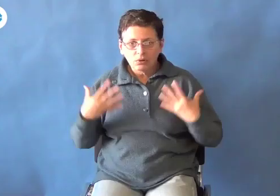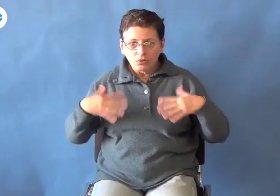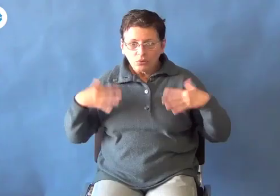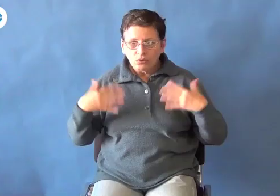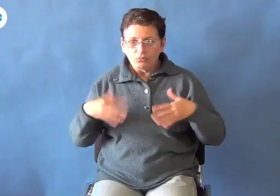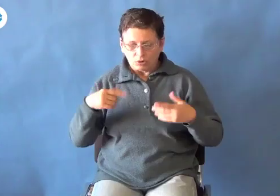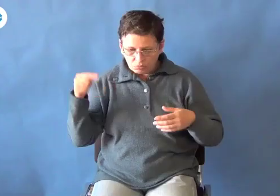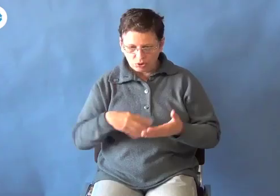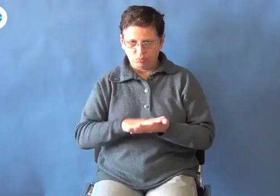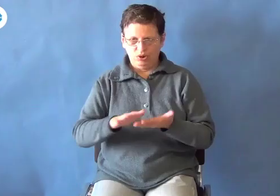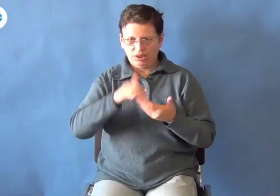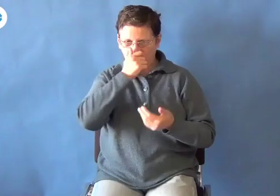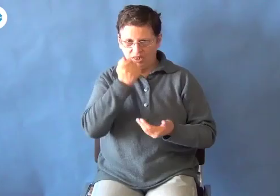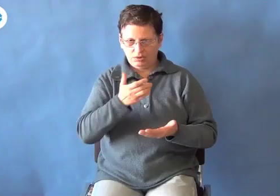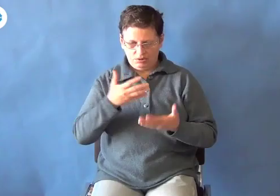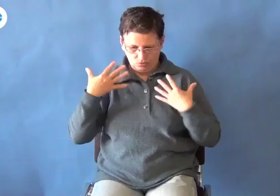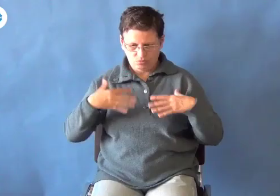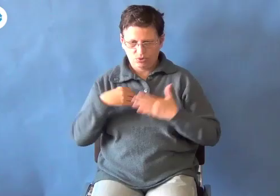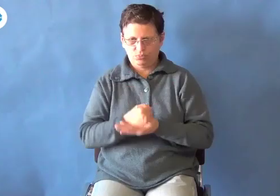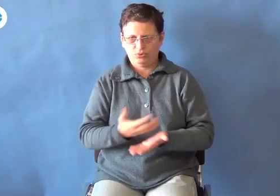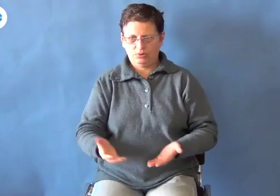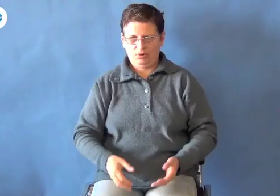Trzeba kąpać, żeby nie śmierdział i nie był brudny.